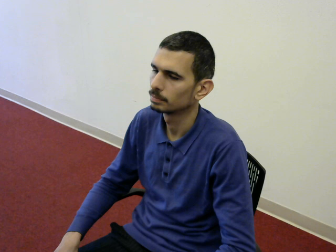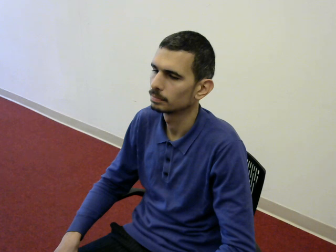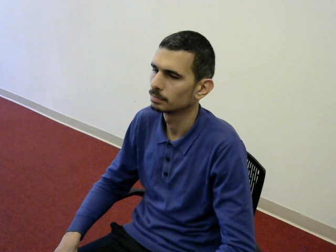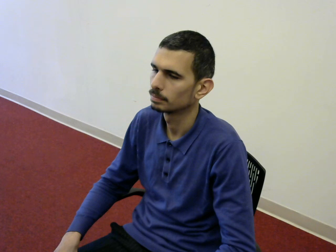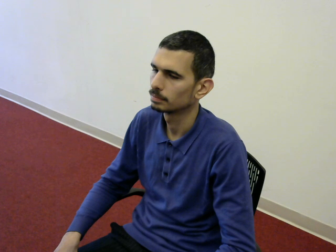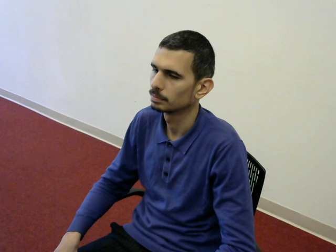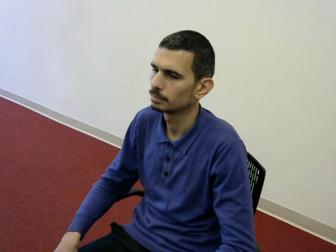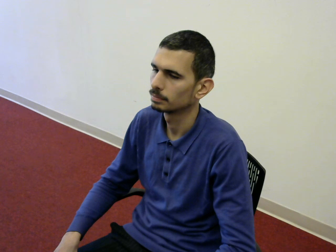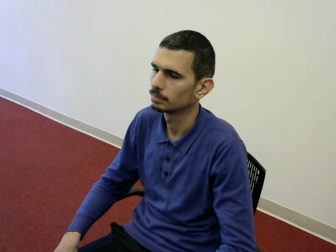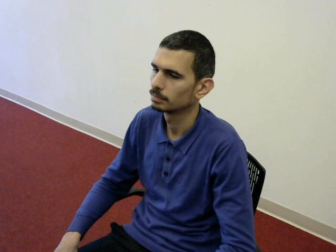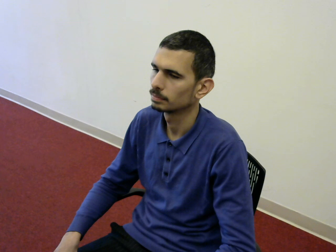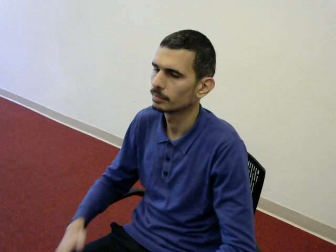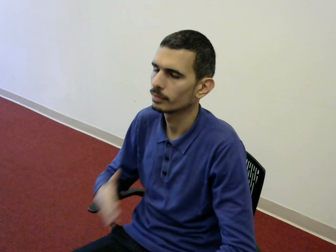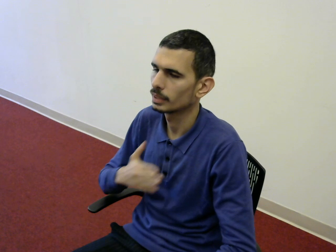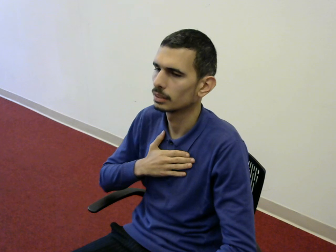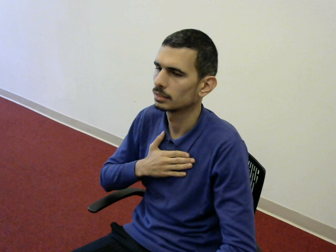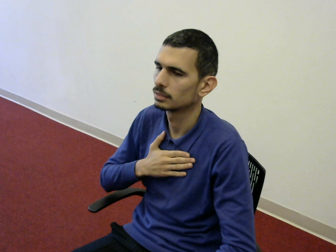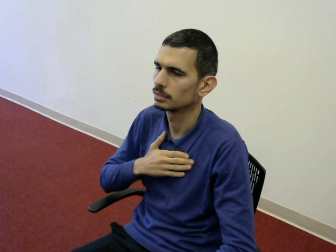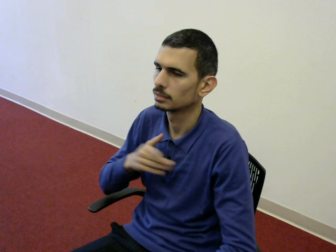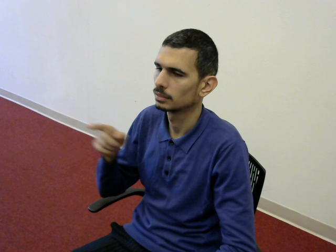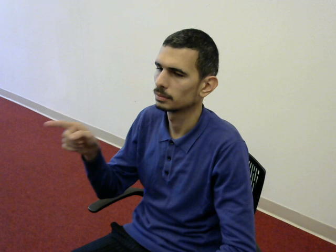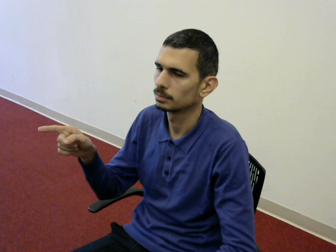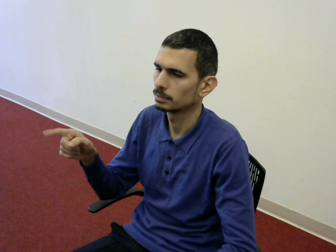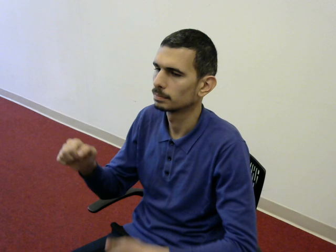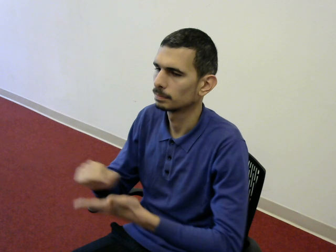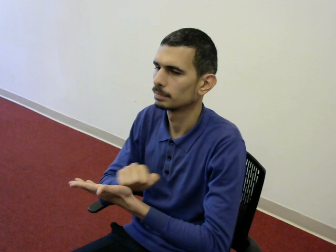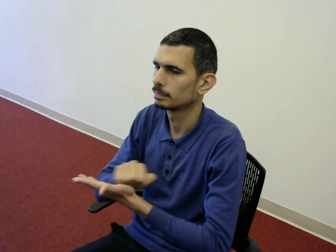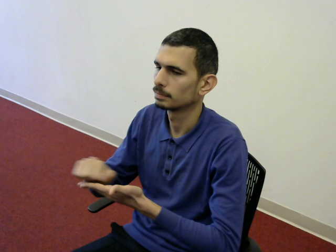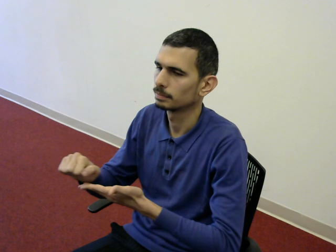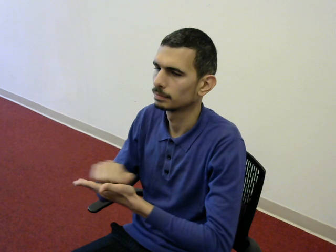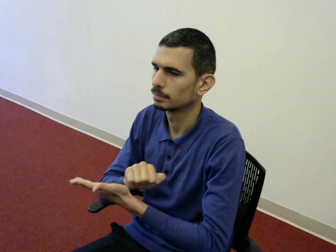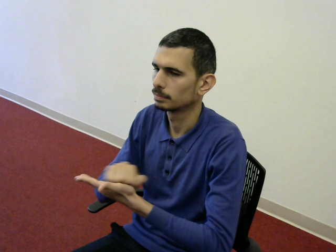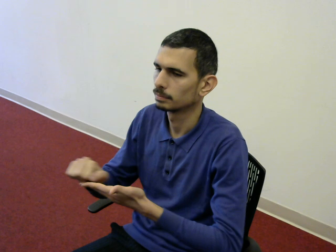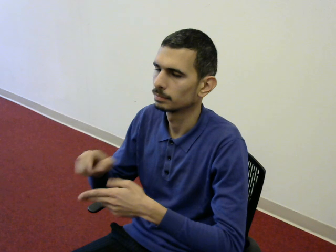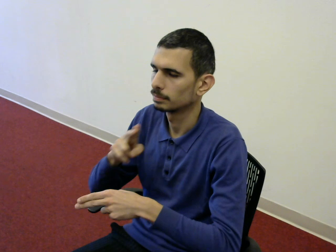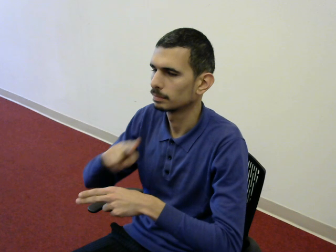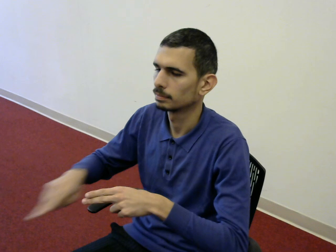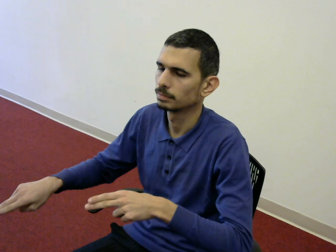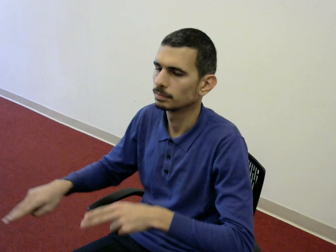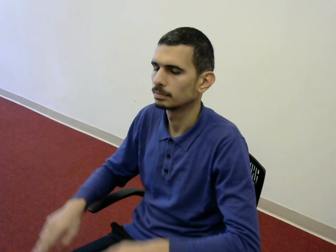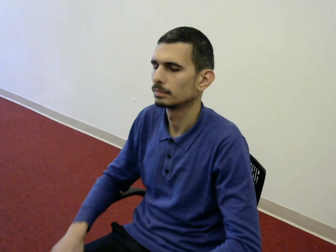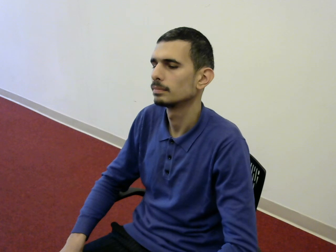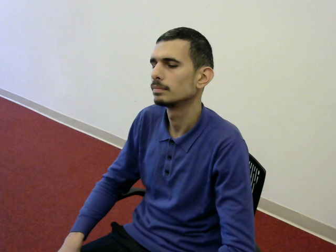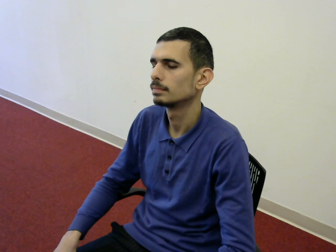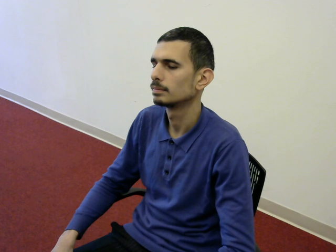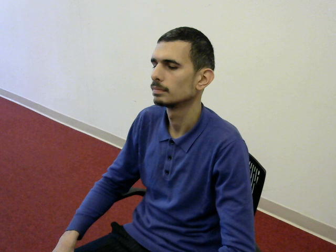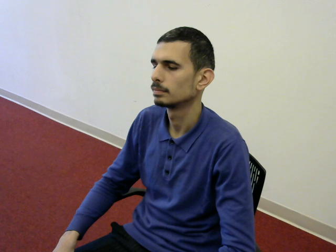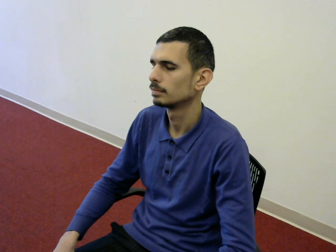Mən o sənədi itirmişdim